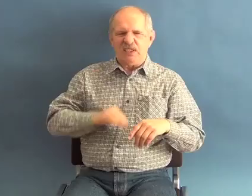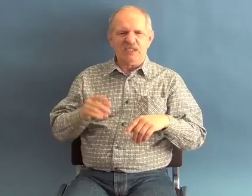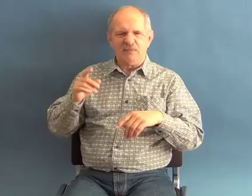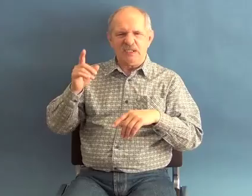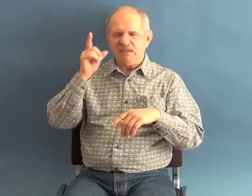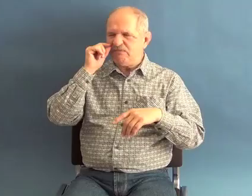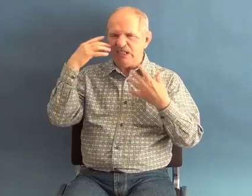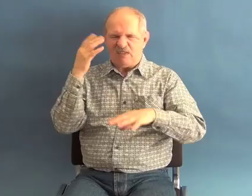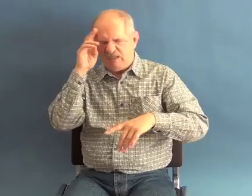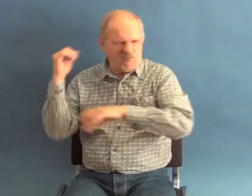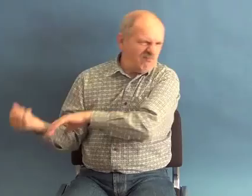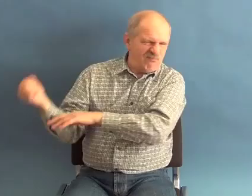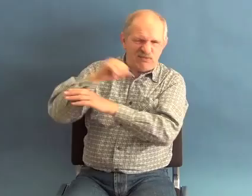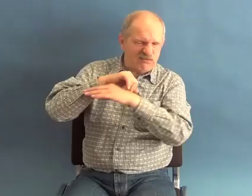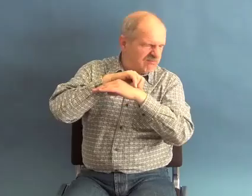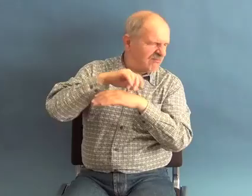Jest nerwowy, nakrywa się mocniej kołdrą i przewraca na drugą stronę.